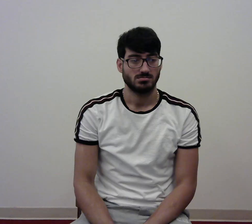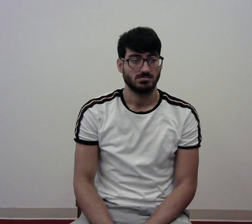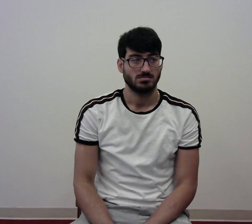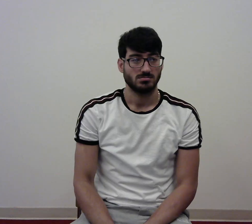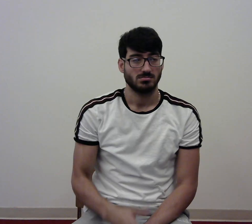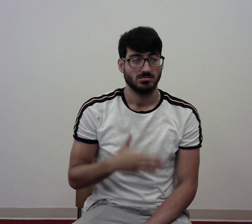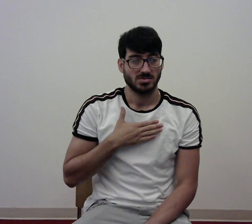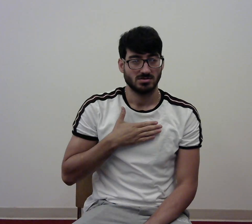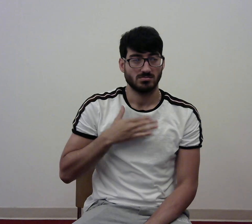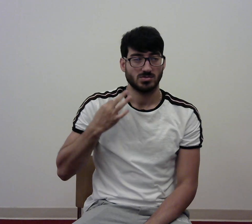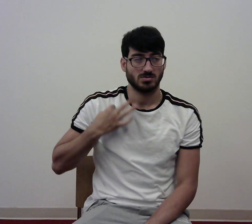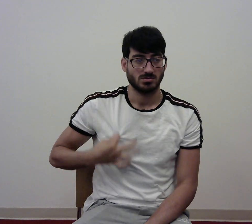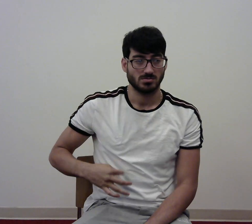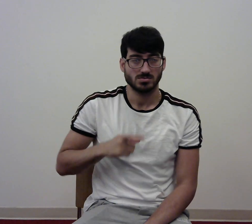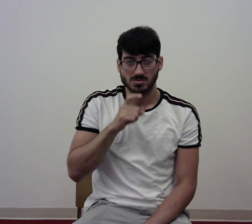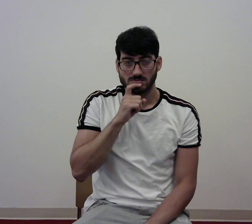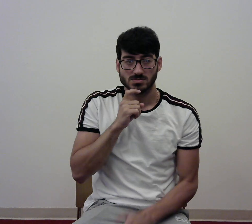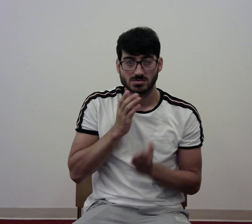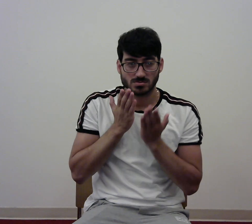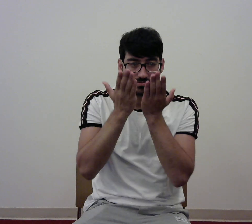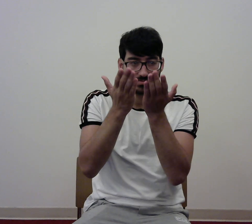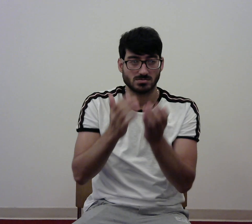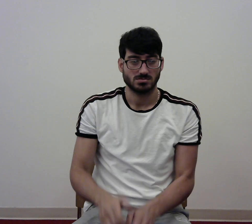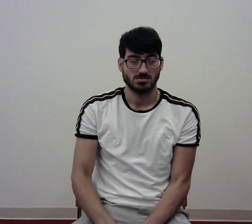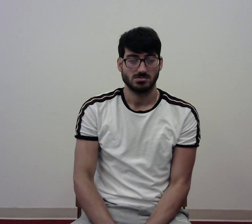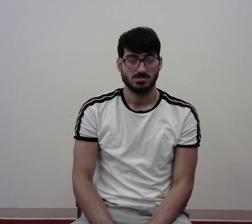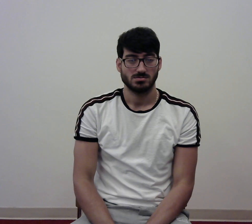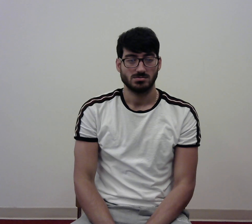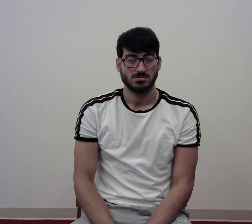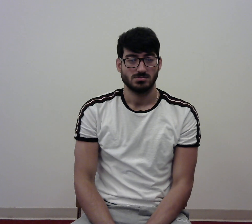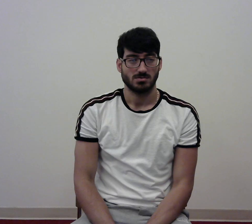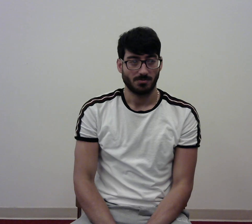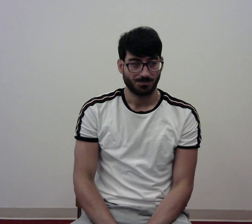Mənim oğlum universitetdə oxuyur